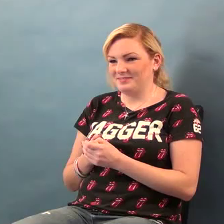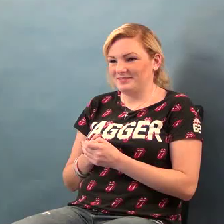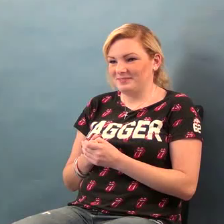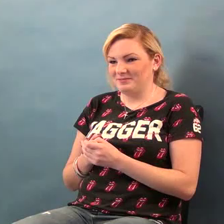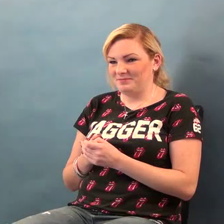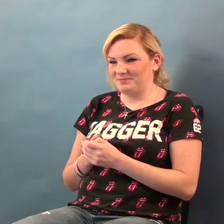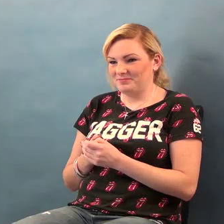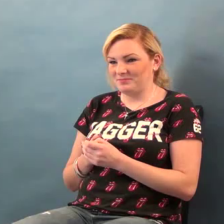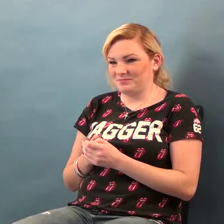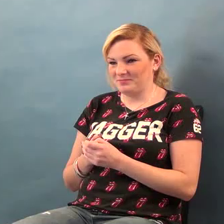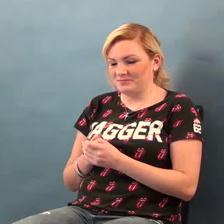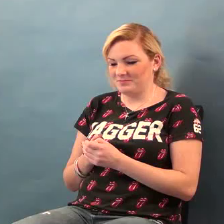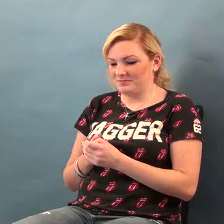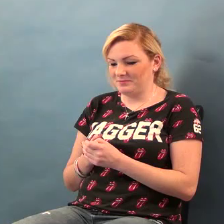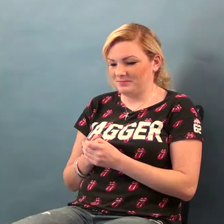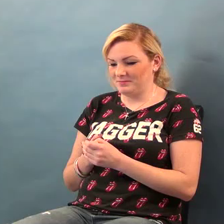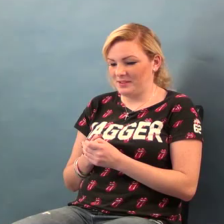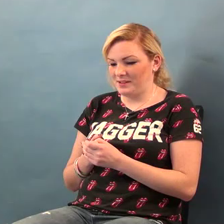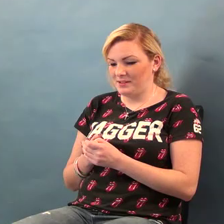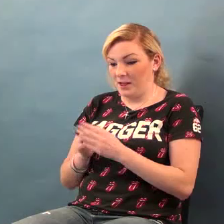A dwudziestego piątego lutego?